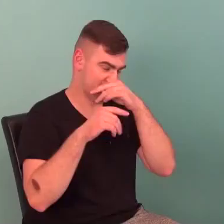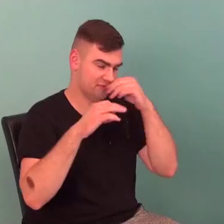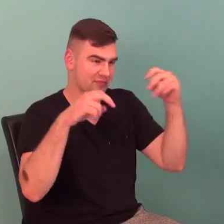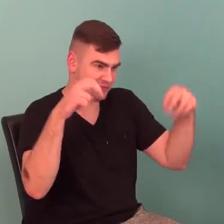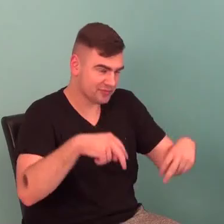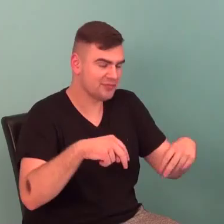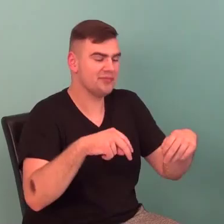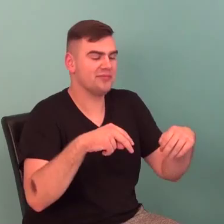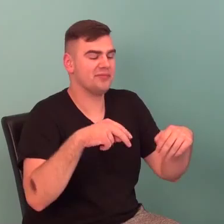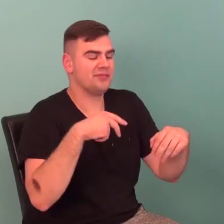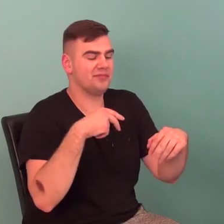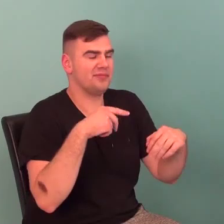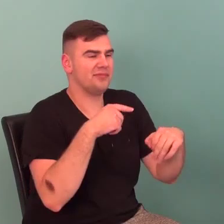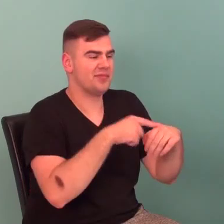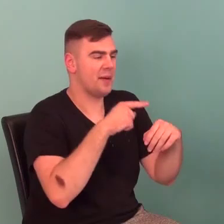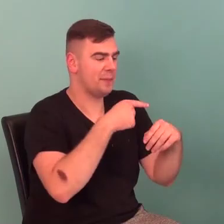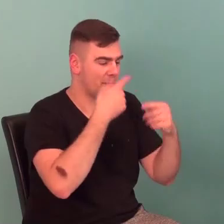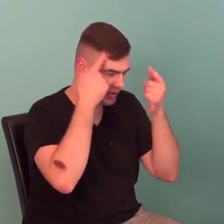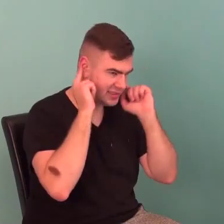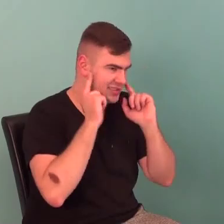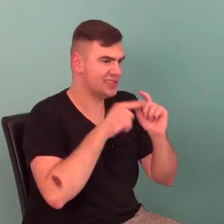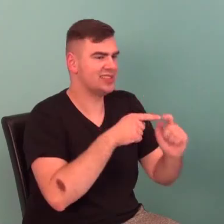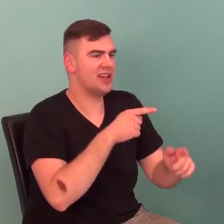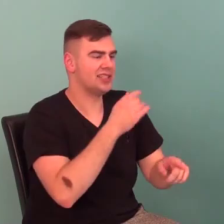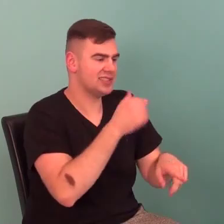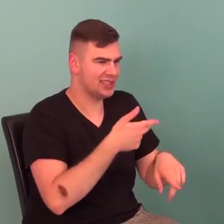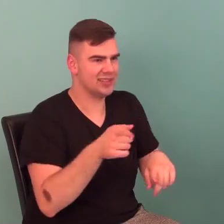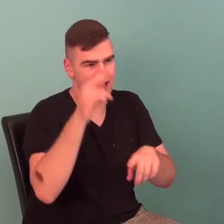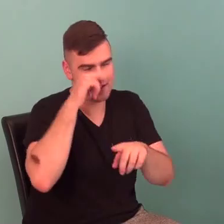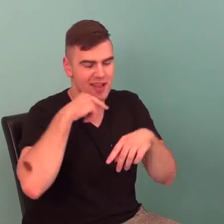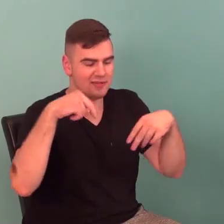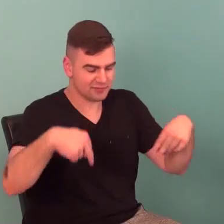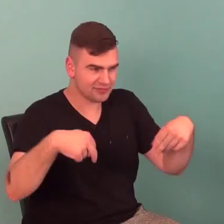Stoją naprzeciwko siebie myszki - syn i tata.